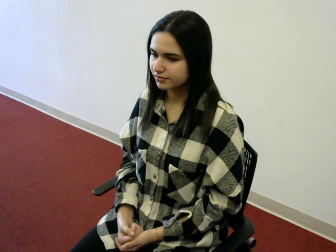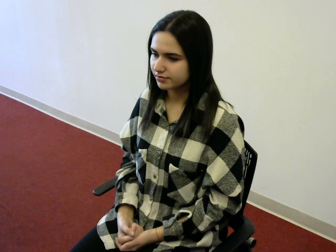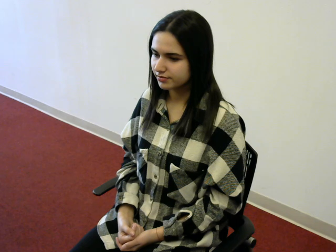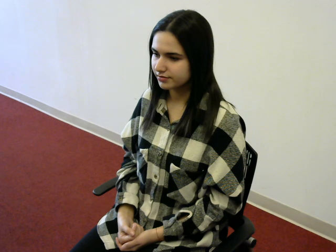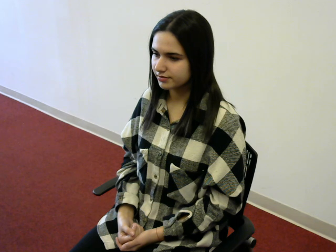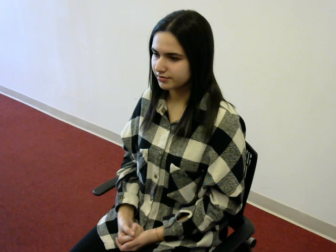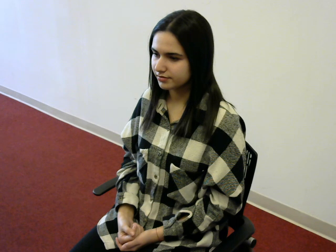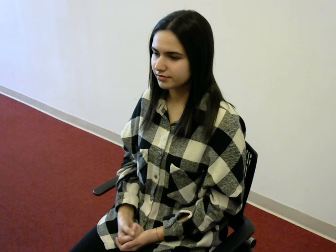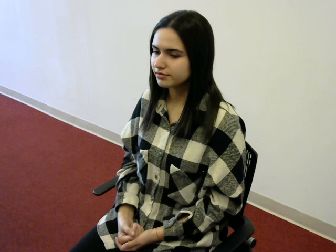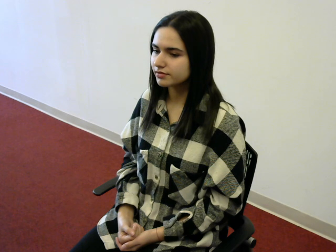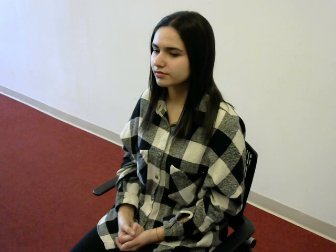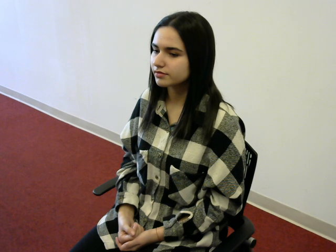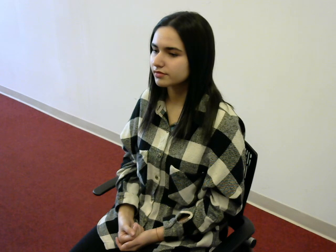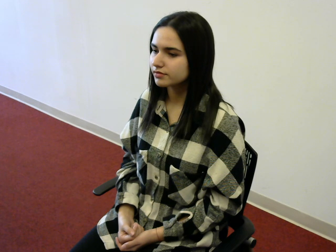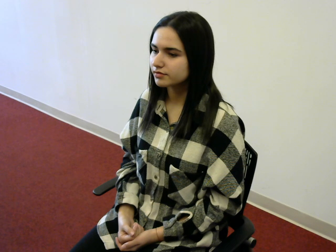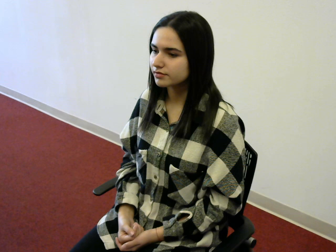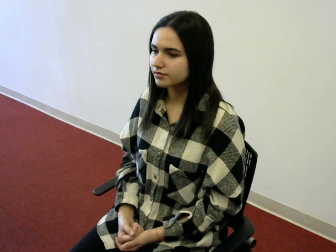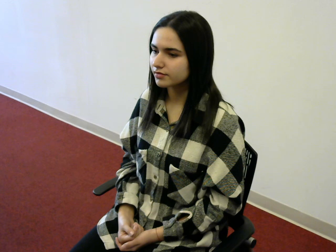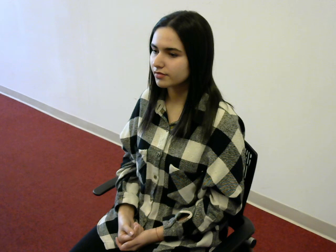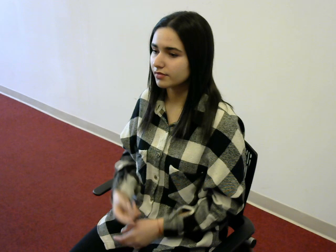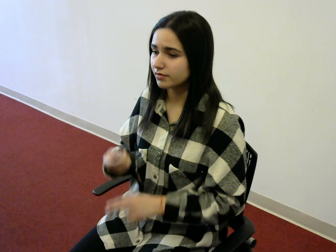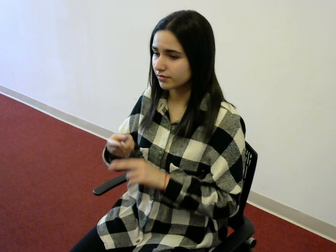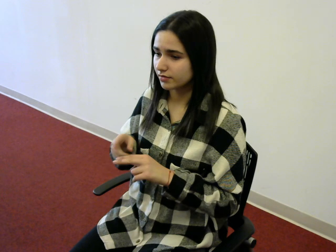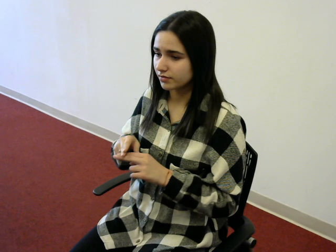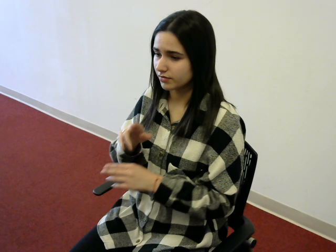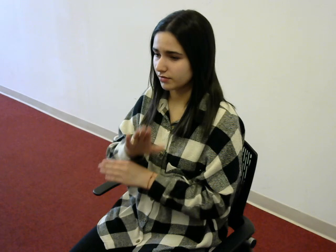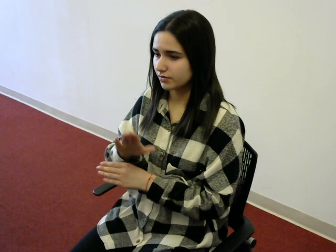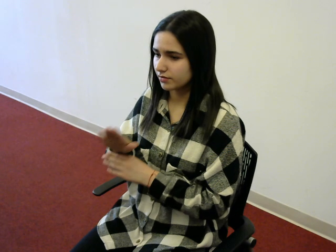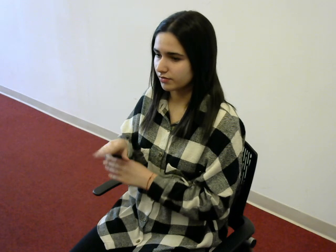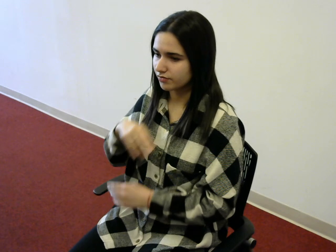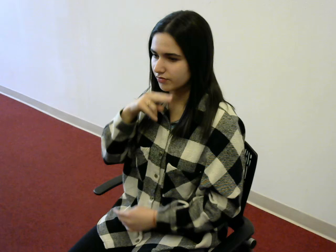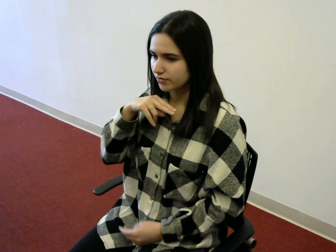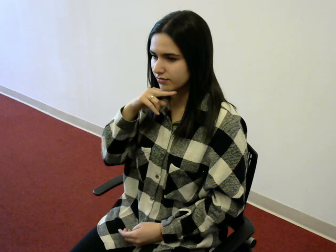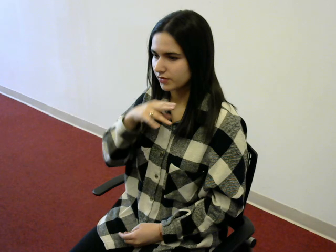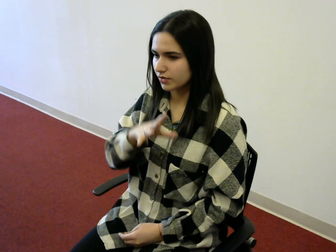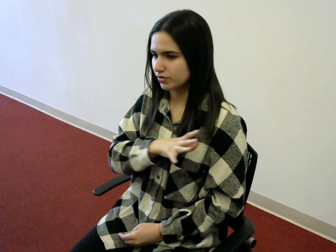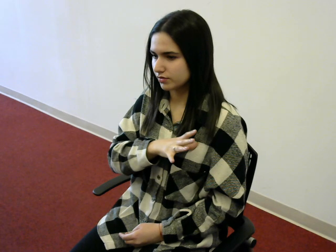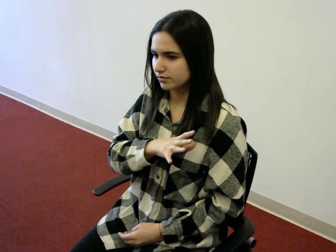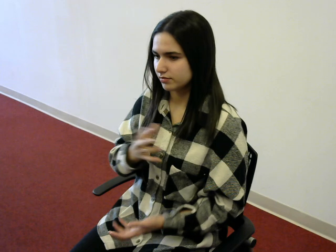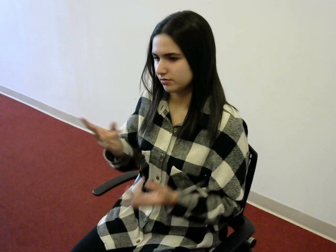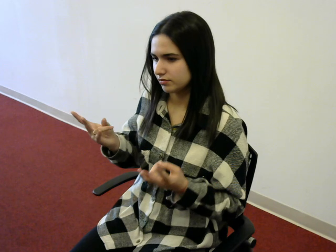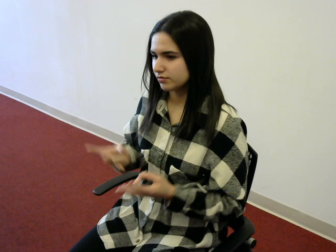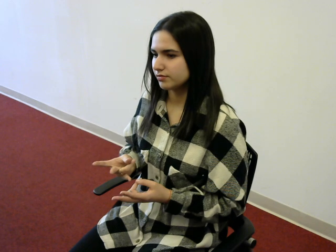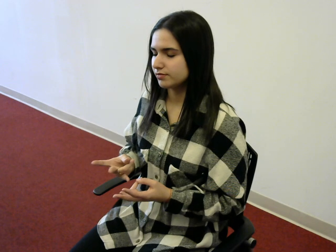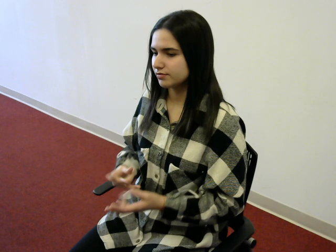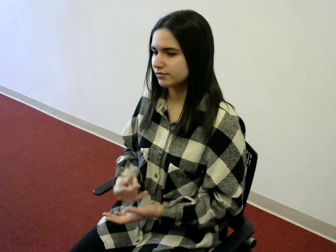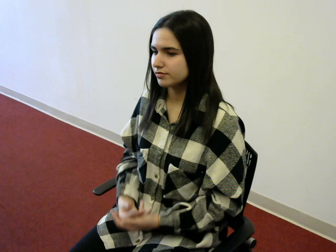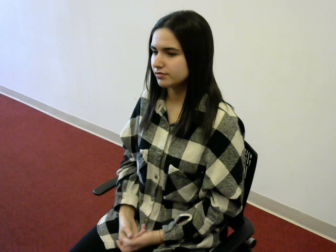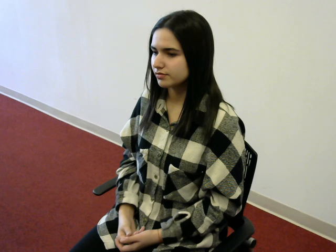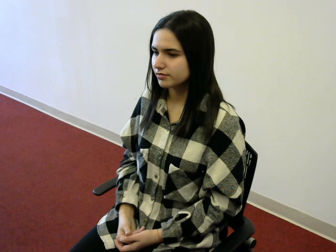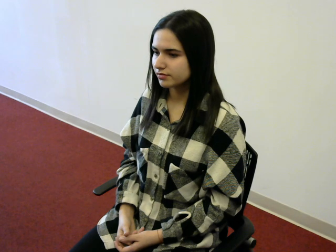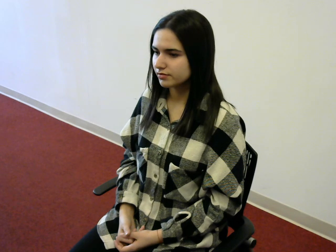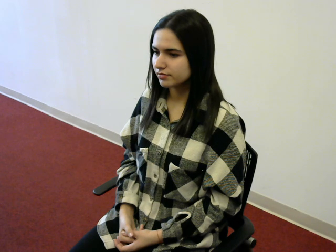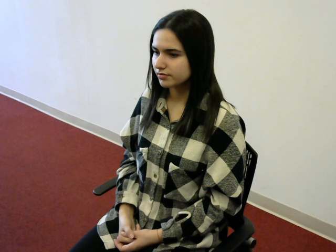Bu tapşırıqlarda diqqətli olmaq lazımdır